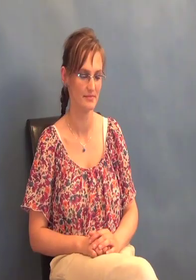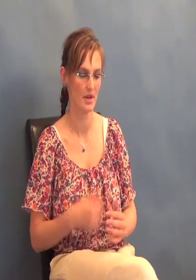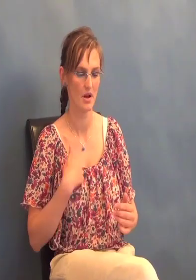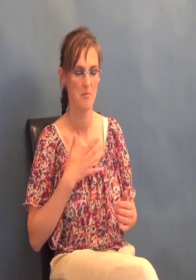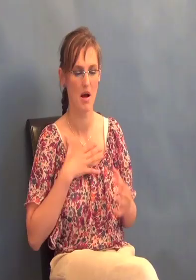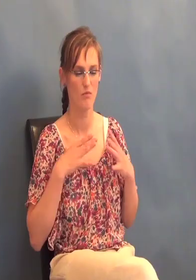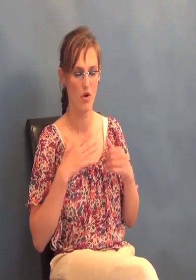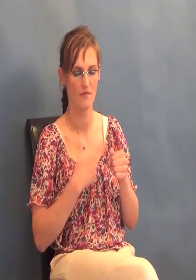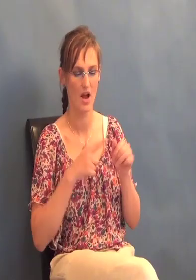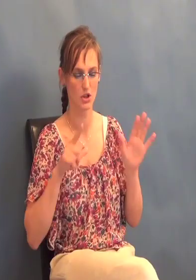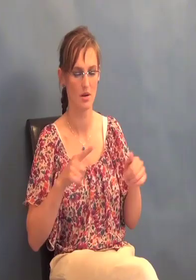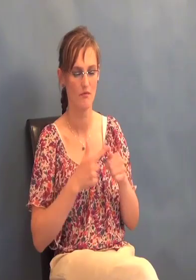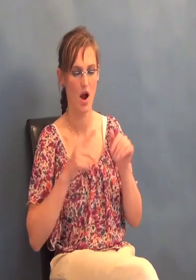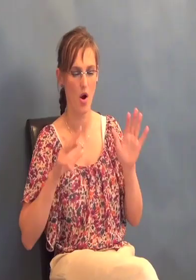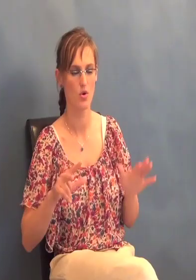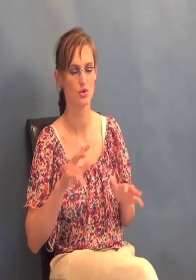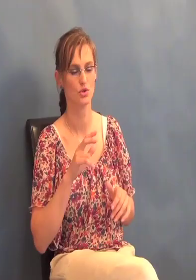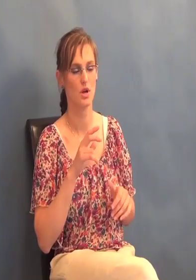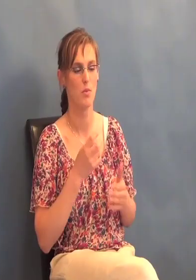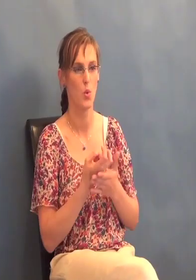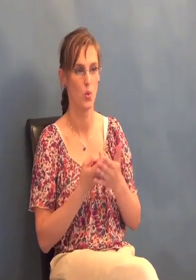Dwudziestego siódmego i dwudziestego ósmego lutego mam wolne.